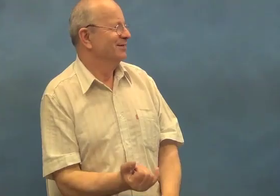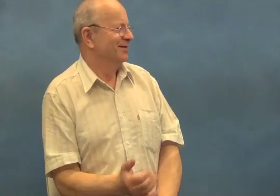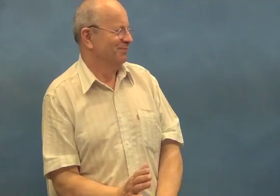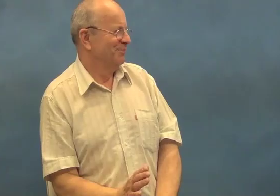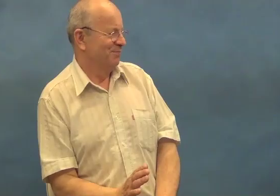Jak?